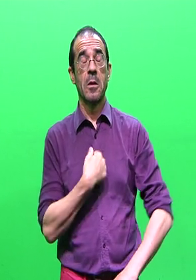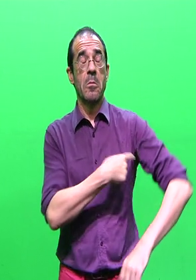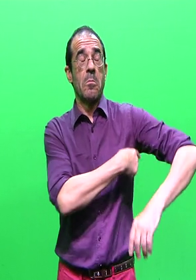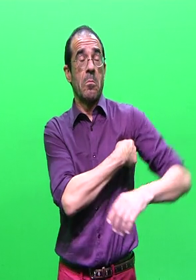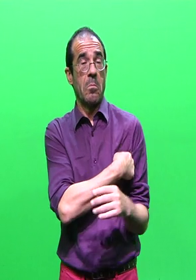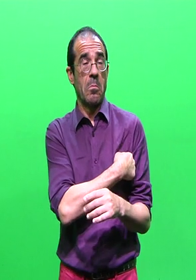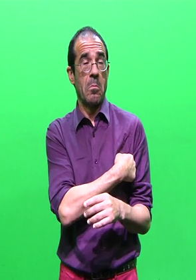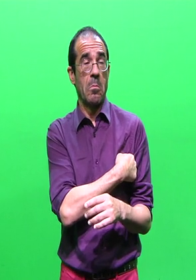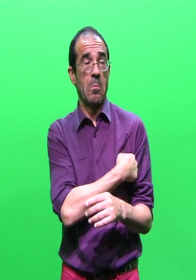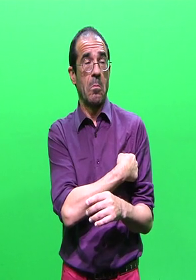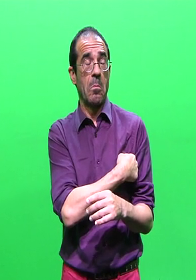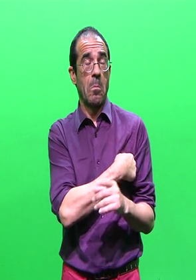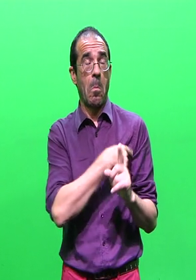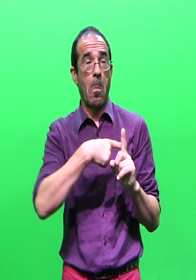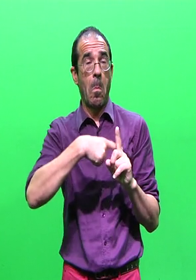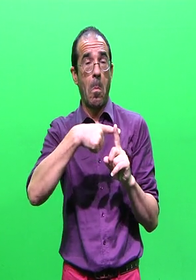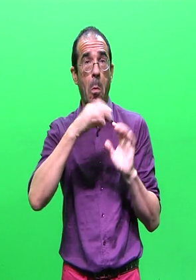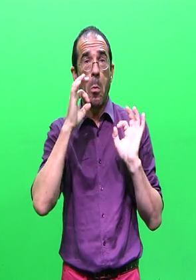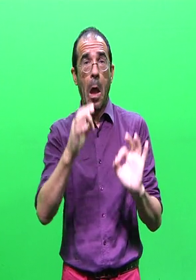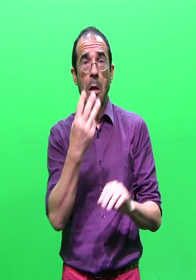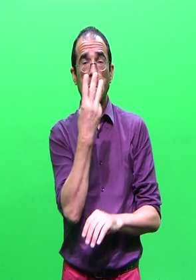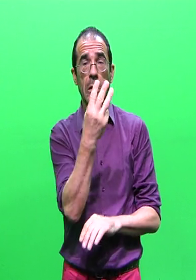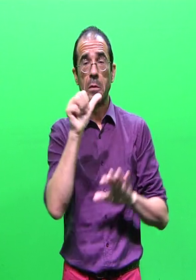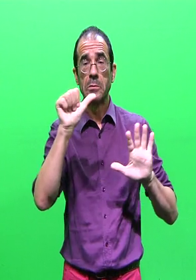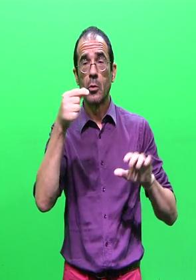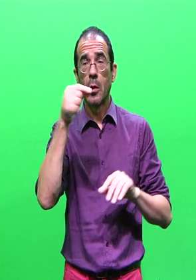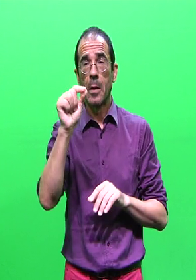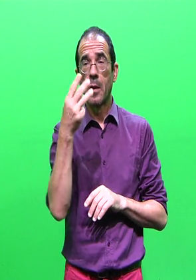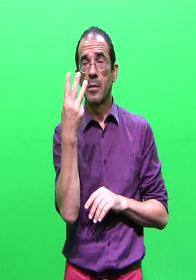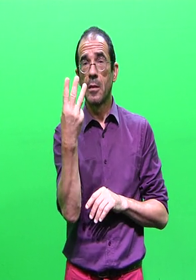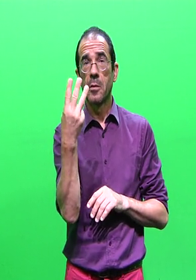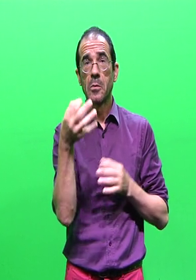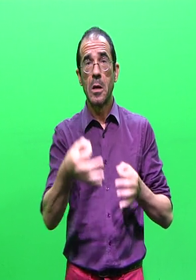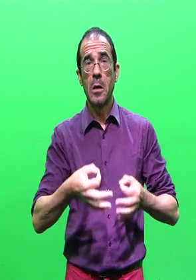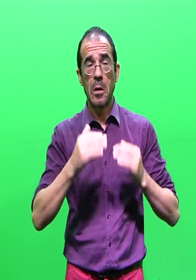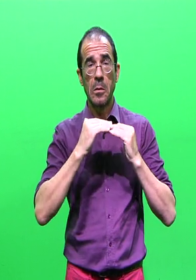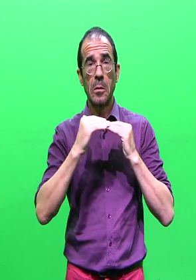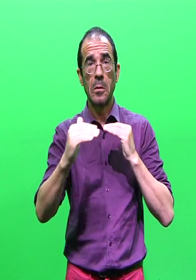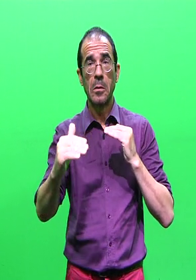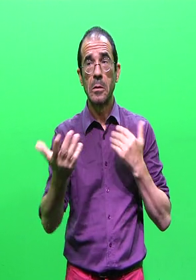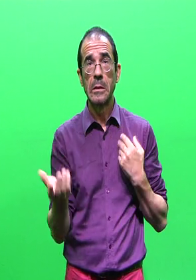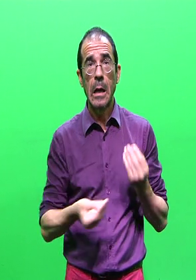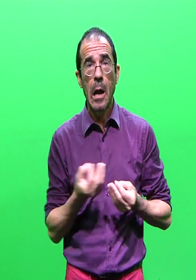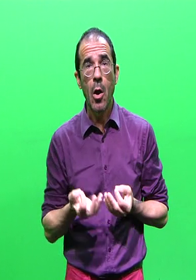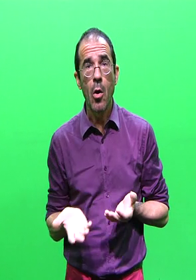M'he posat el termòmetre i veig que estic a trenta-sis coma tres, estic estable, què he de fer?